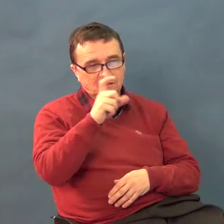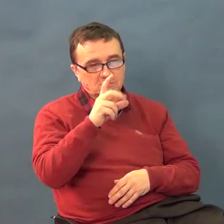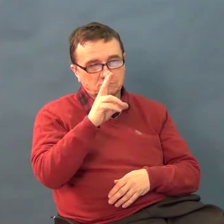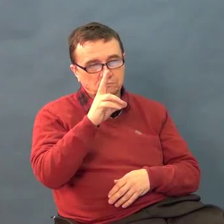Czwartek.